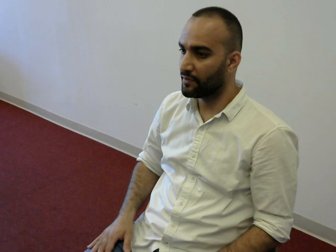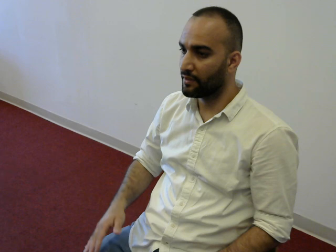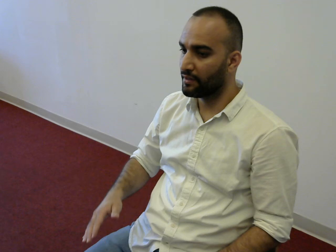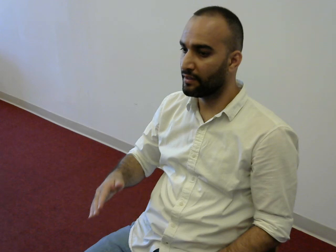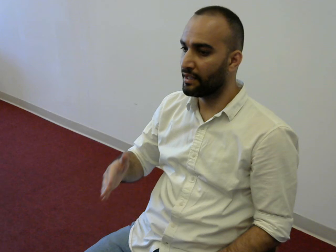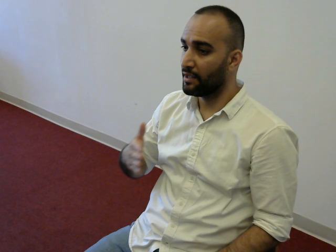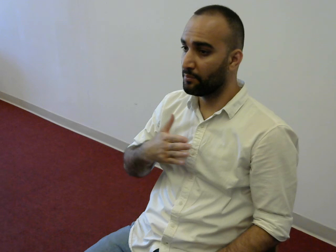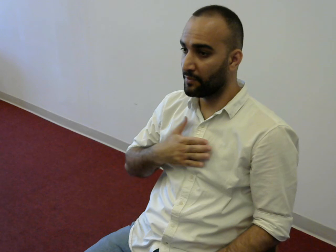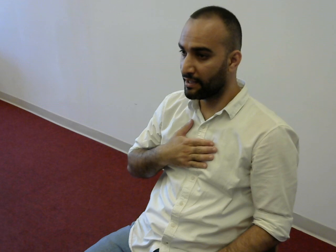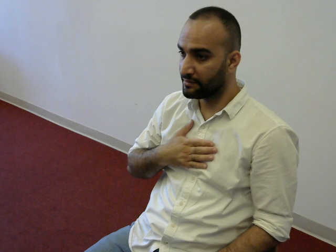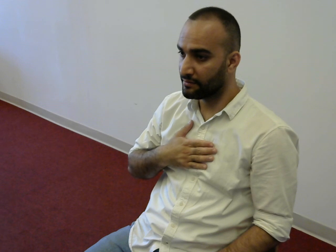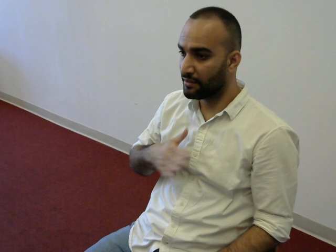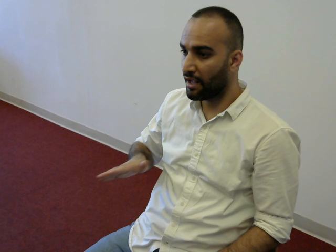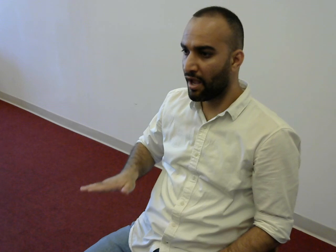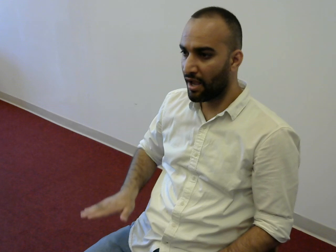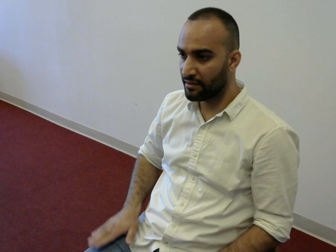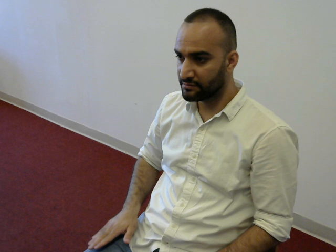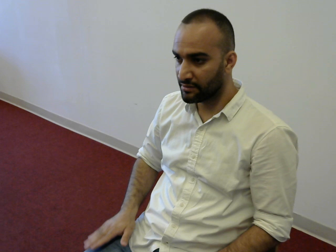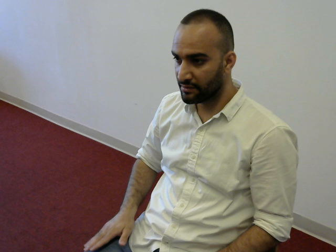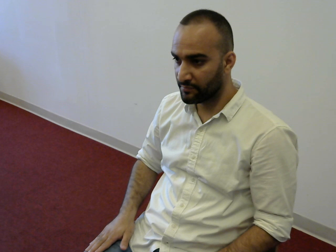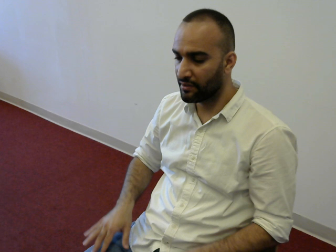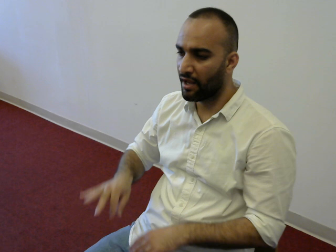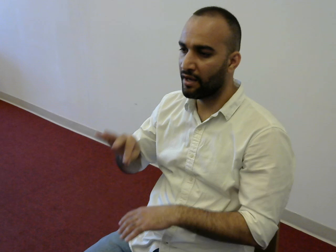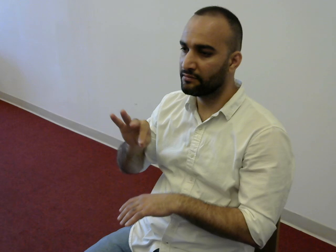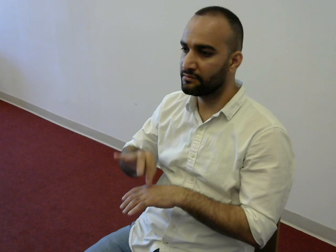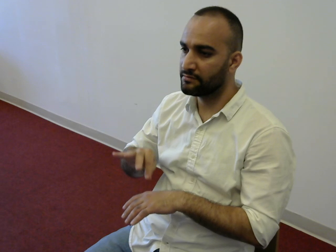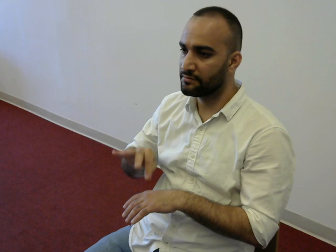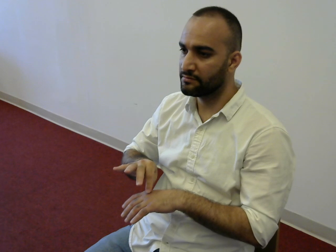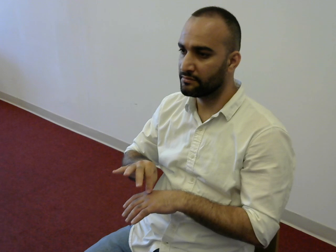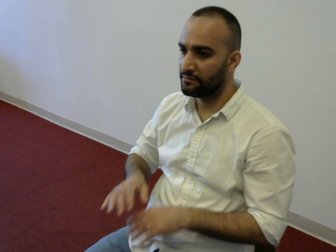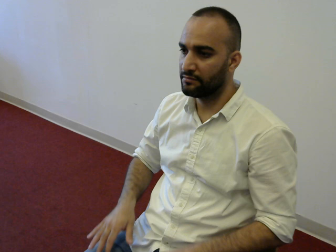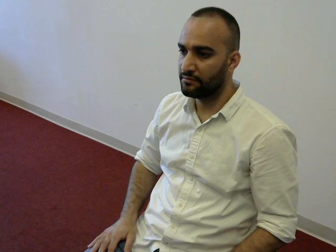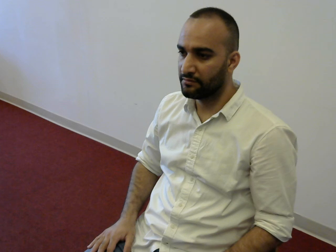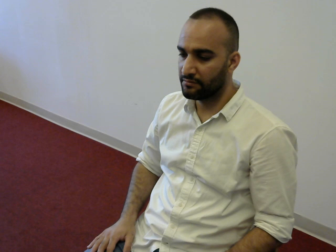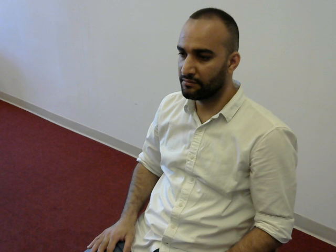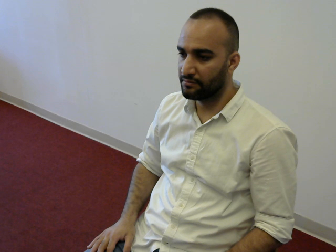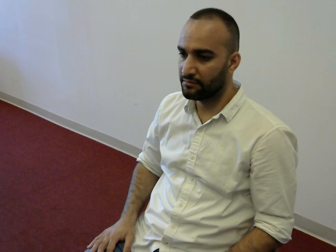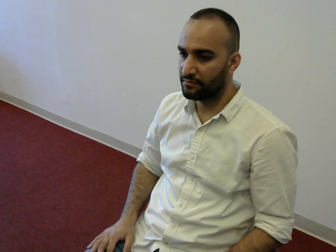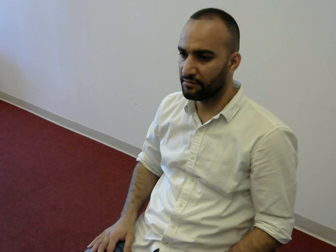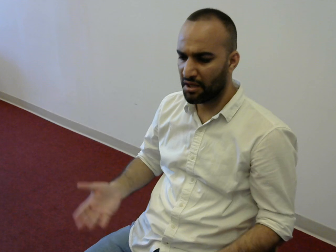Mənim ayağım ağrıyır